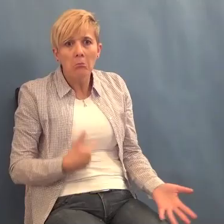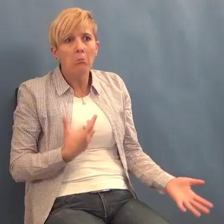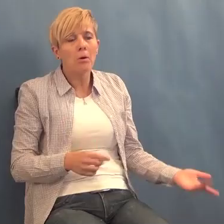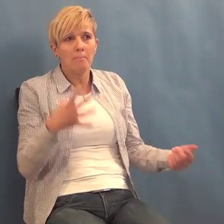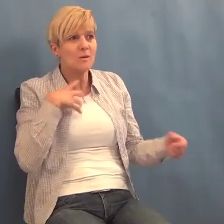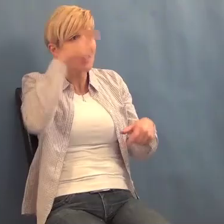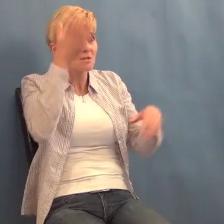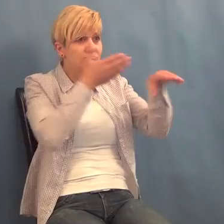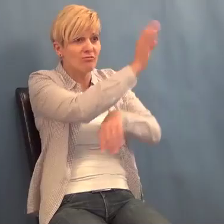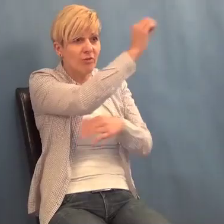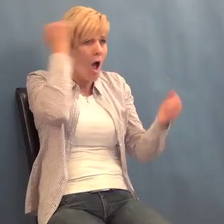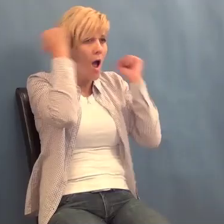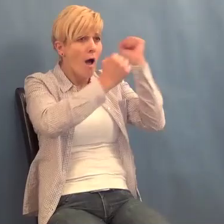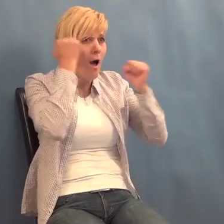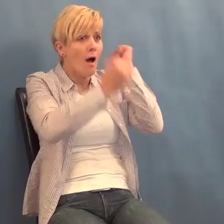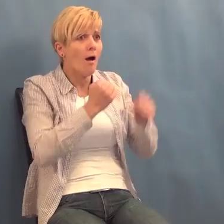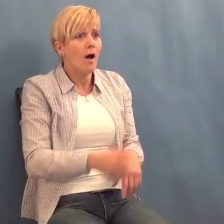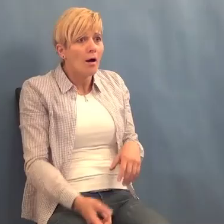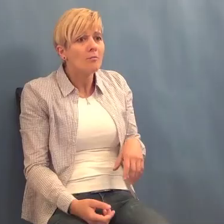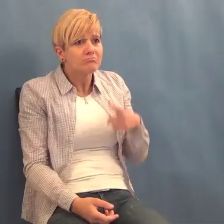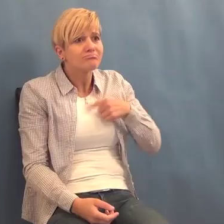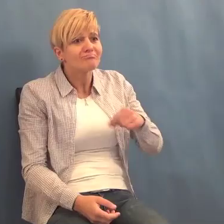Straż wpadła do ciebie, waliła w drzwi, a chłopak potakuje i mówi "Aha, aha".